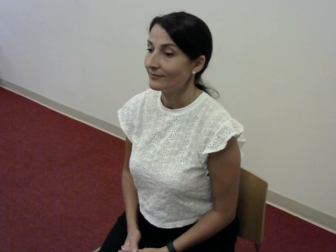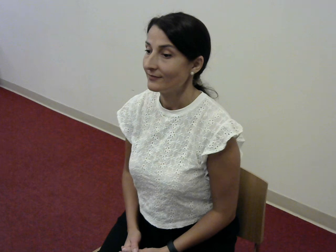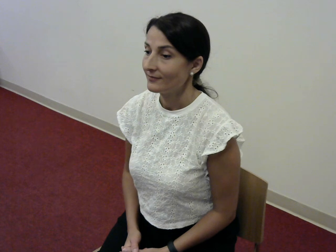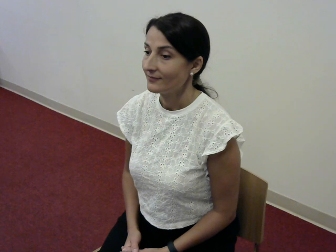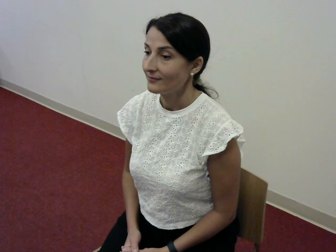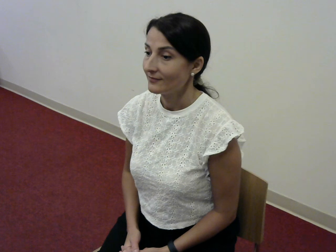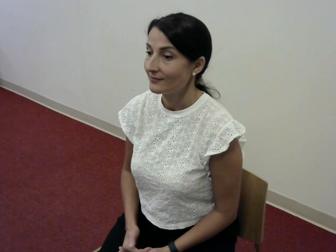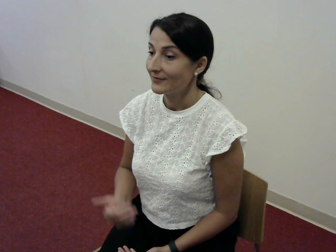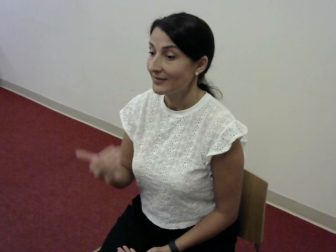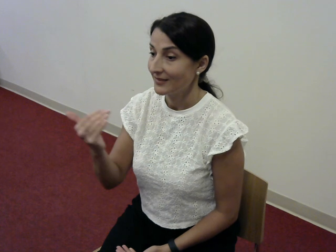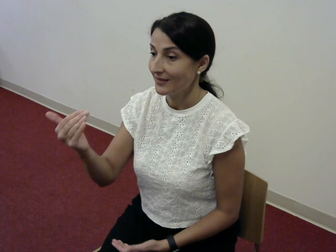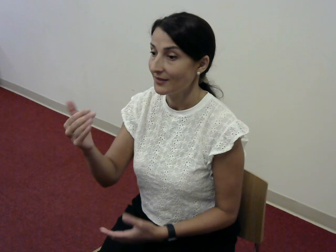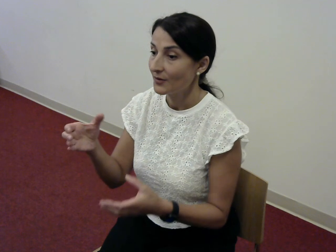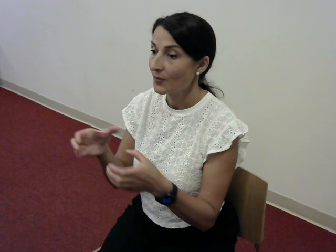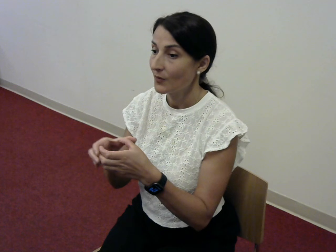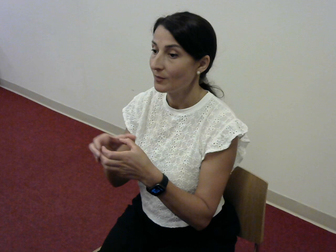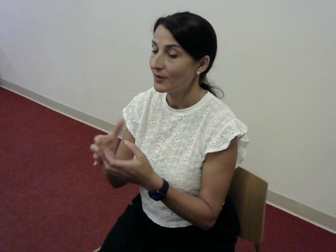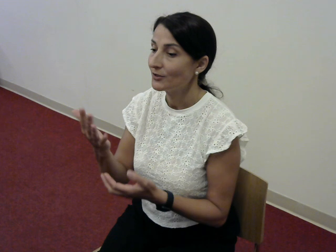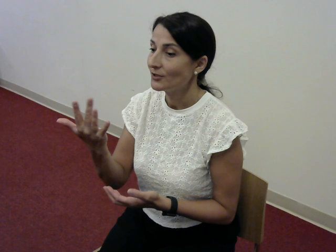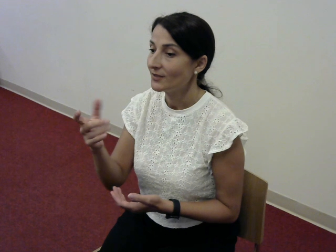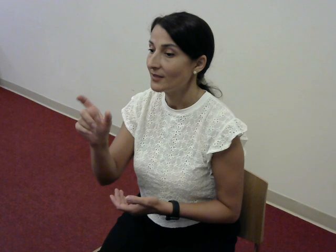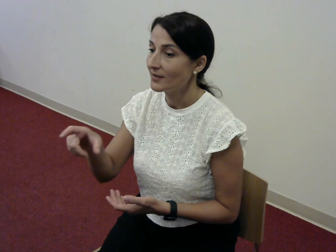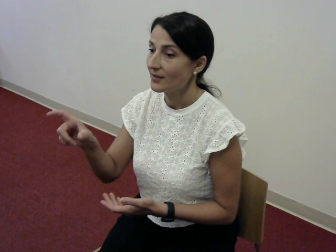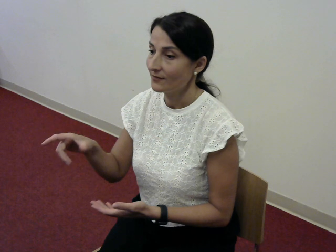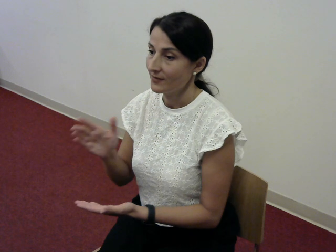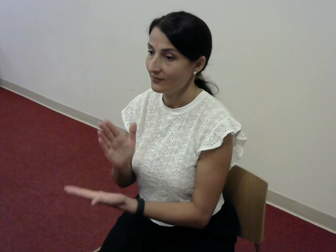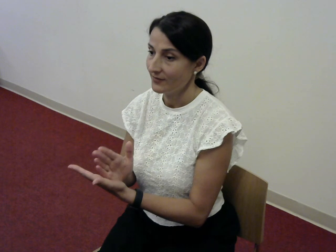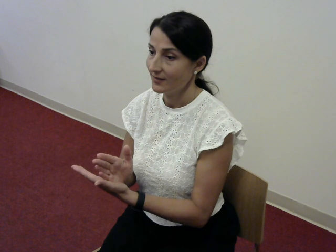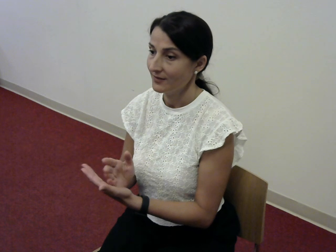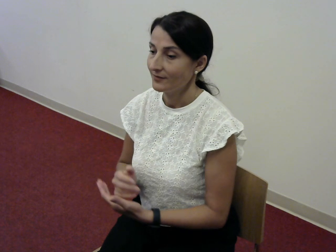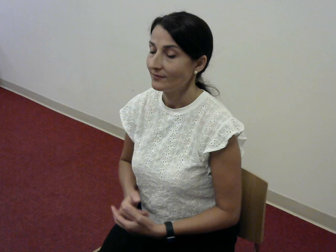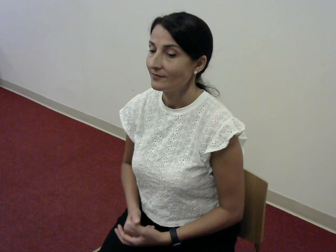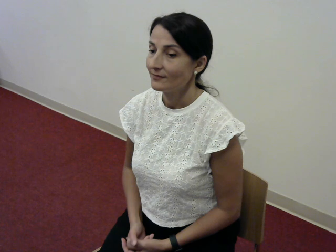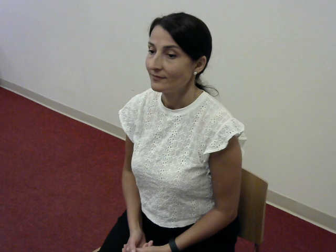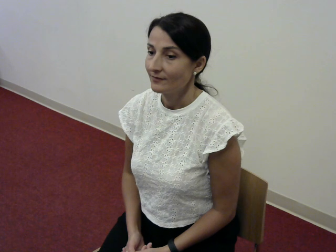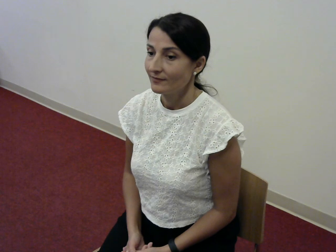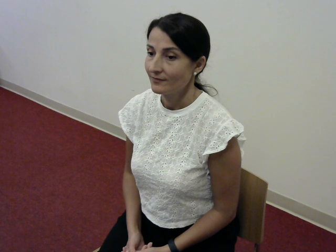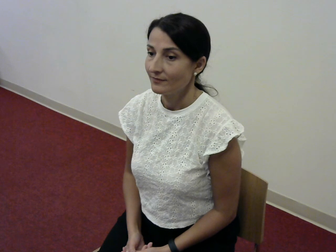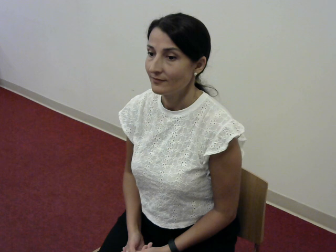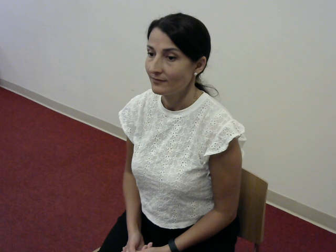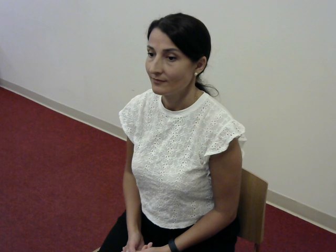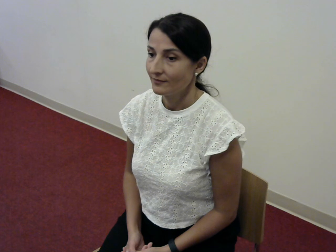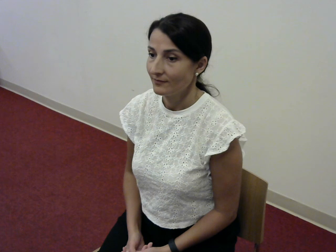Sizin komandada neçə nəfər var?